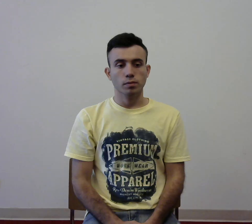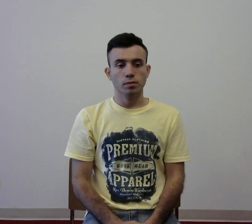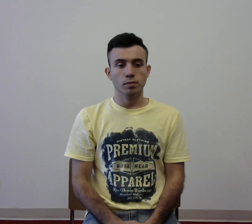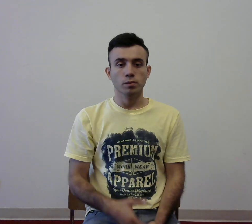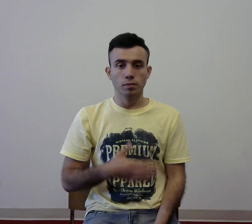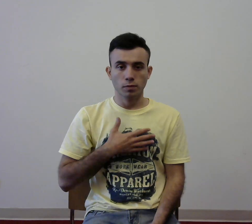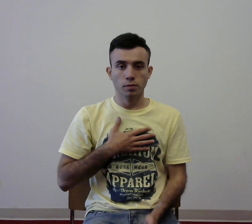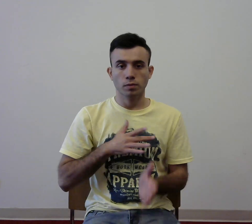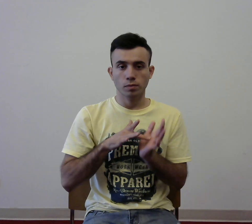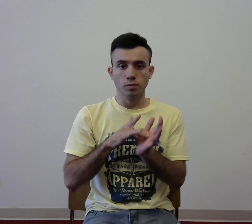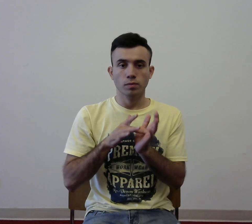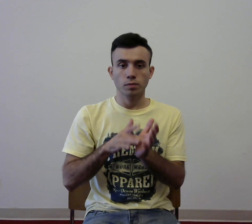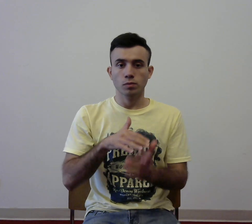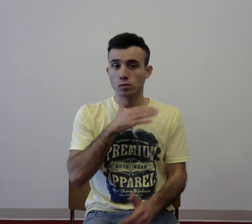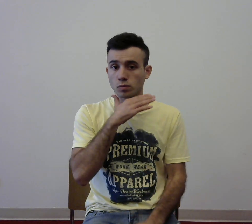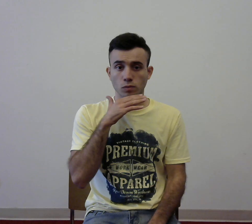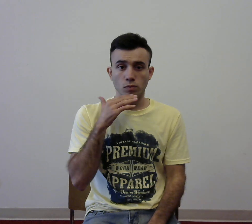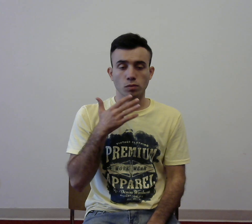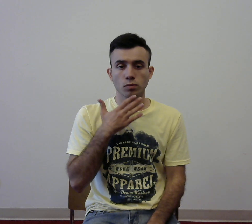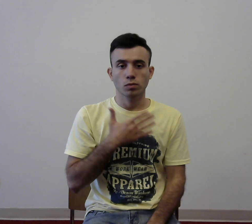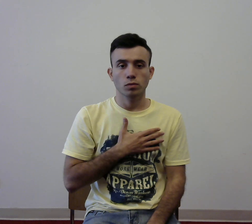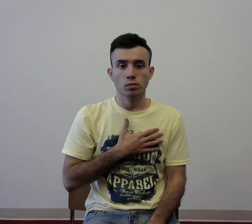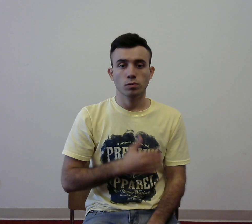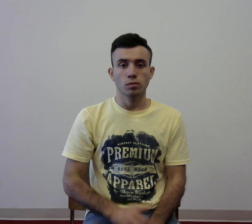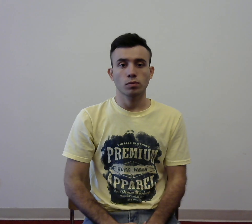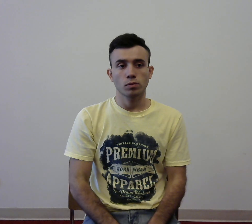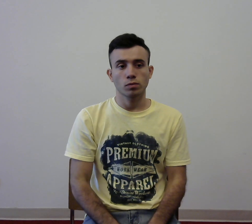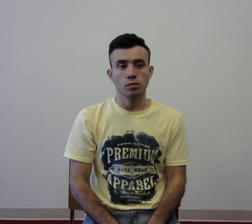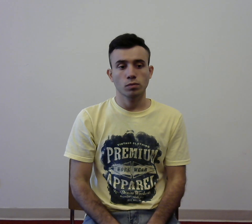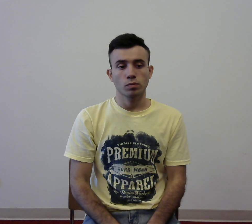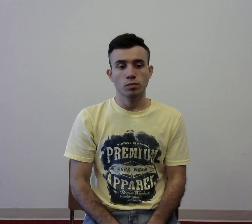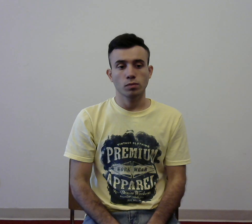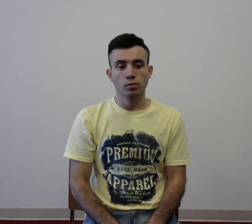Mən səyahət etməyi çox sevirəm